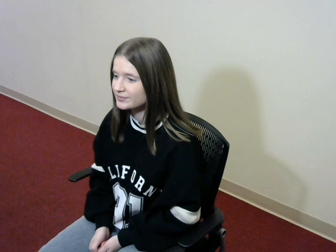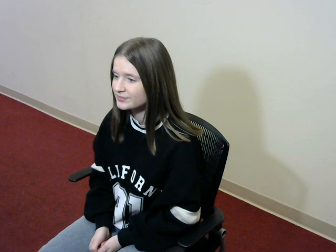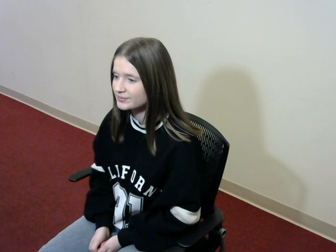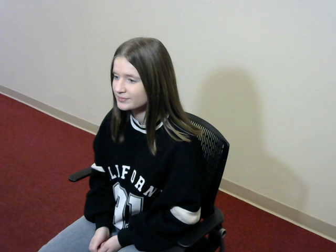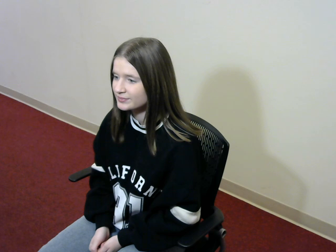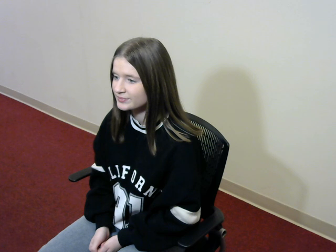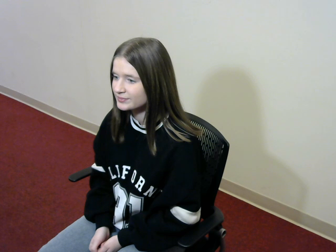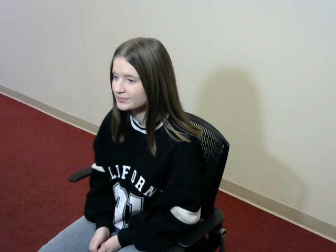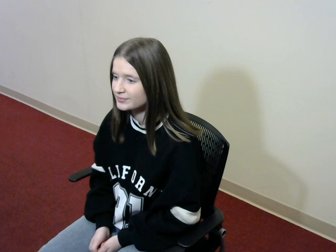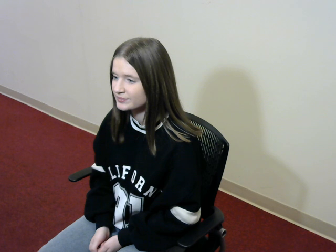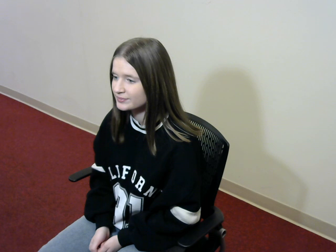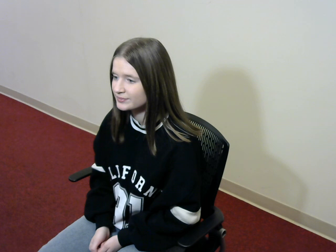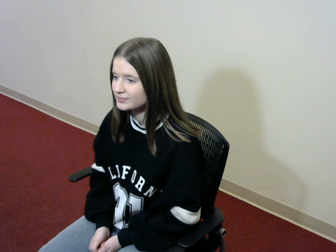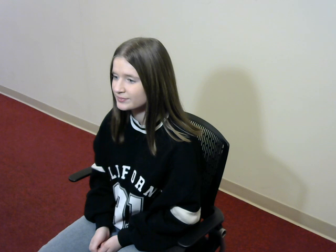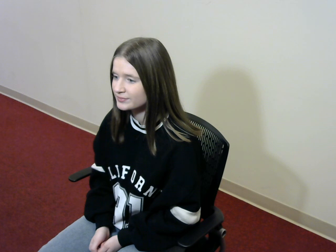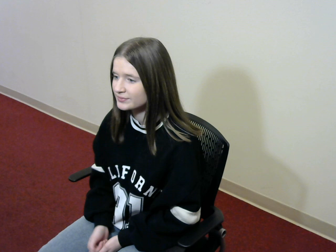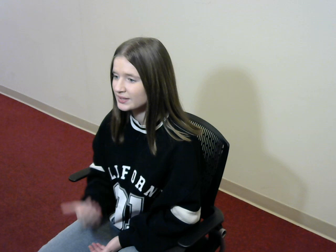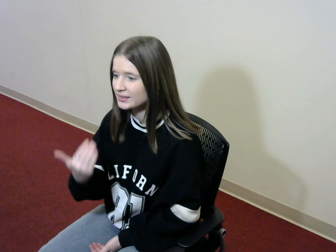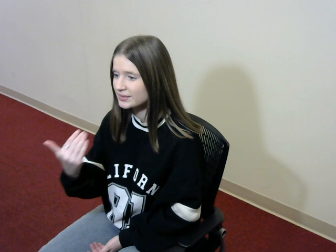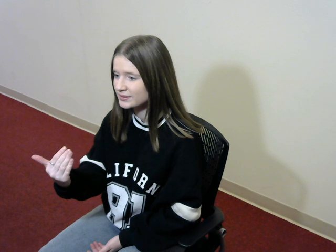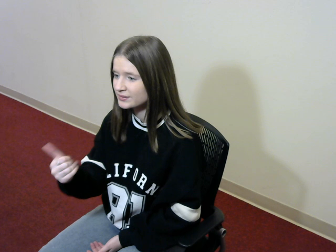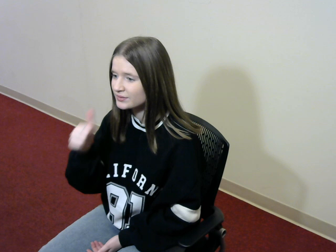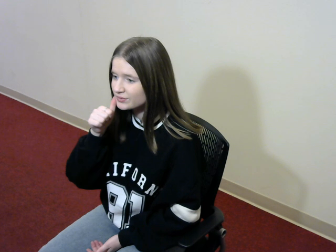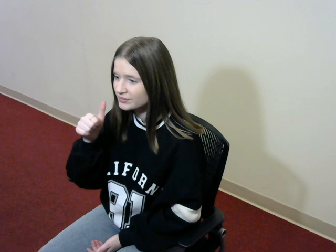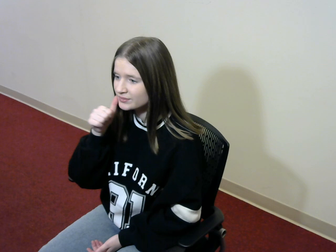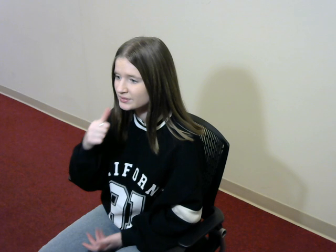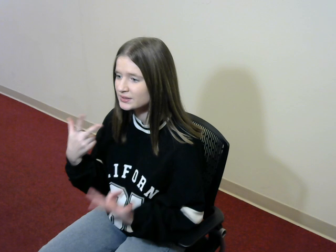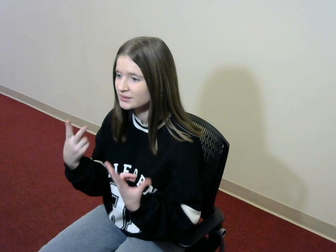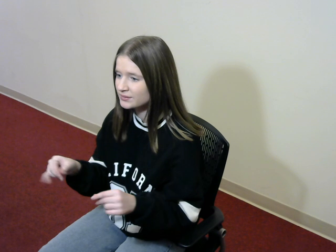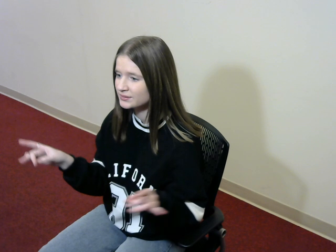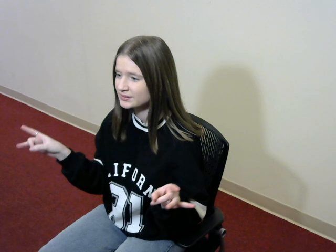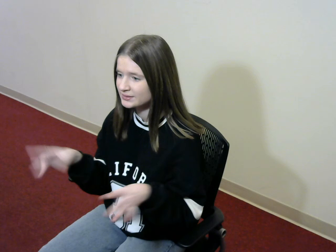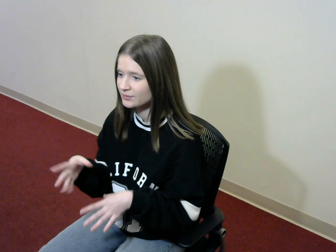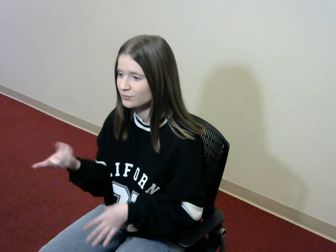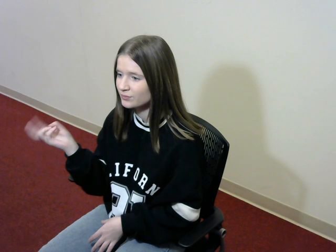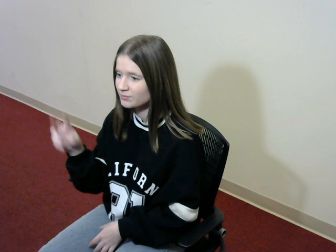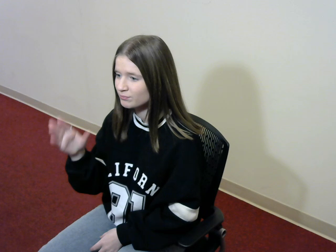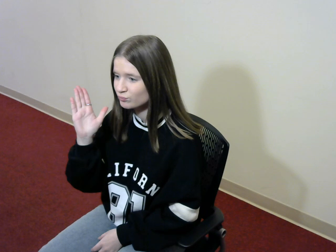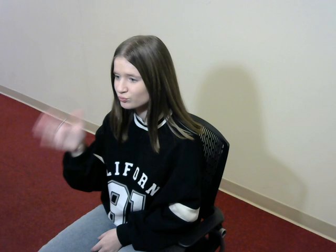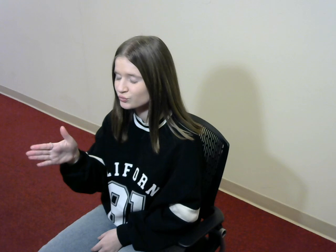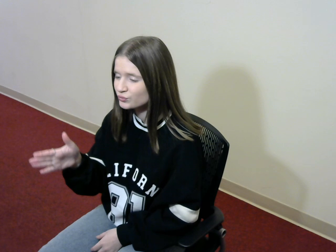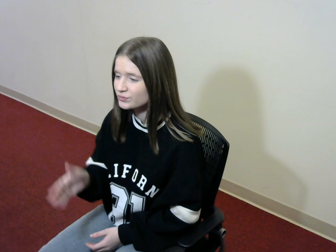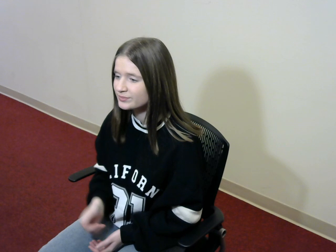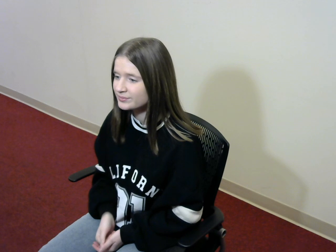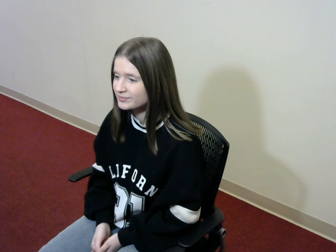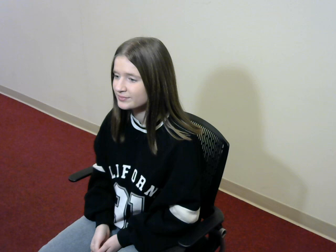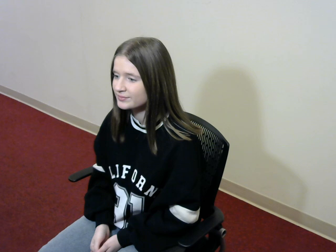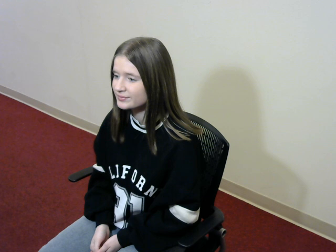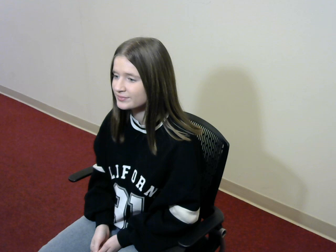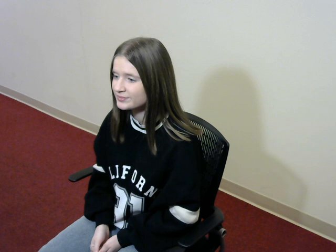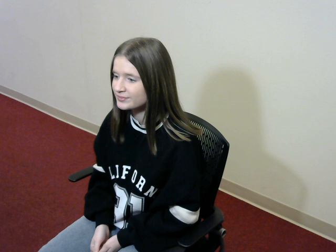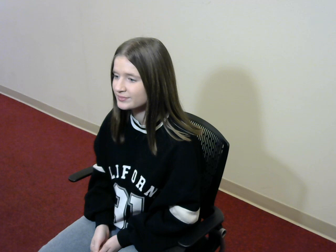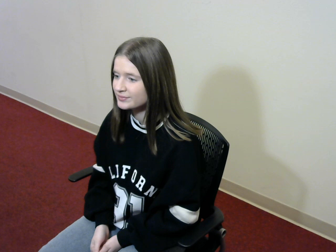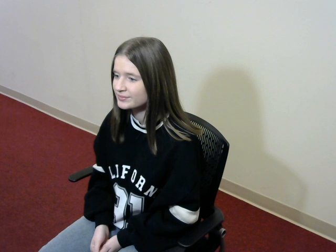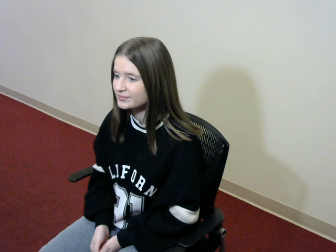Siz sabah hansı restorana gedəcəksiniz?